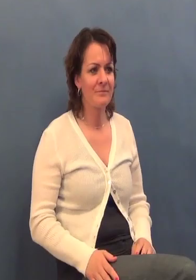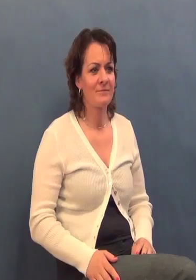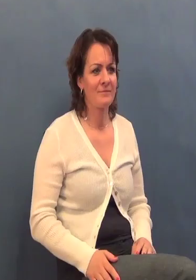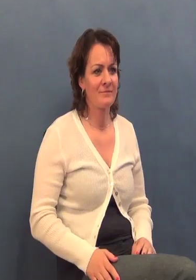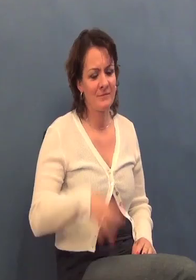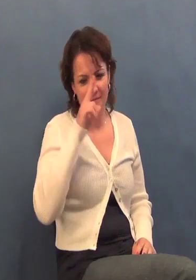Tata idzie.